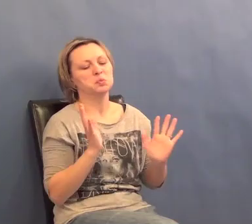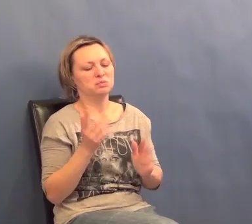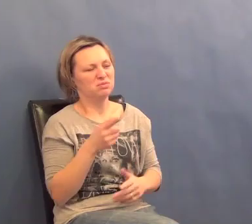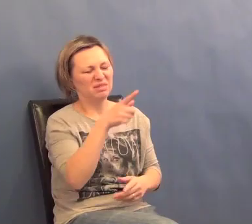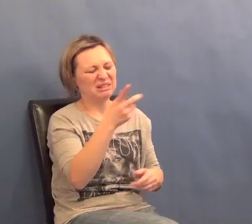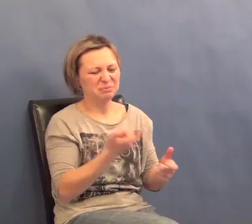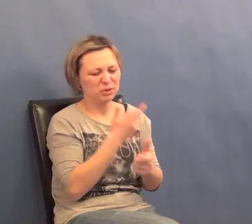Tam jest niebezpieczne.